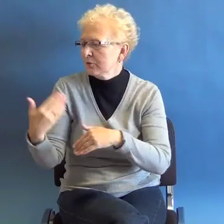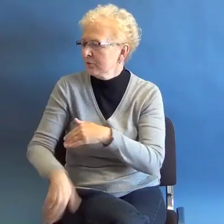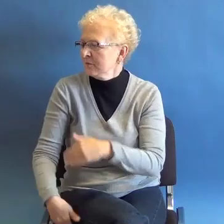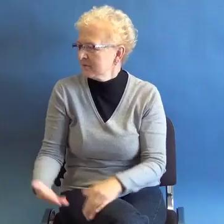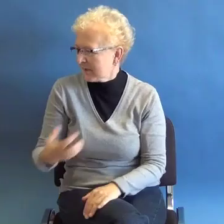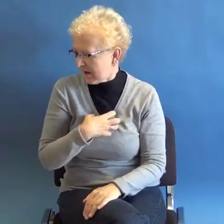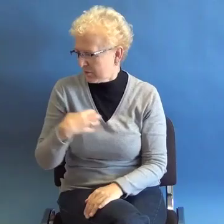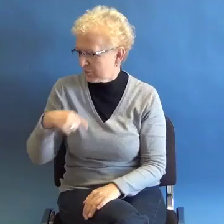Aktor, pamiętasz go?